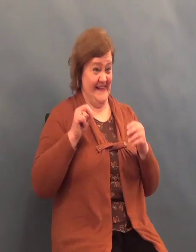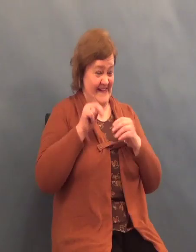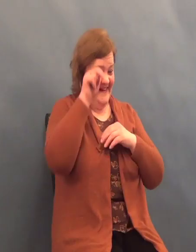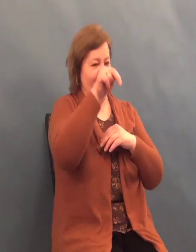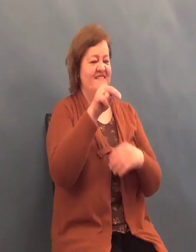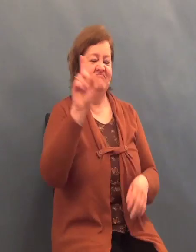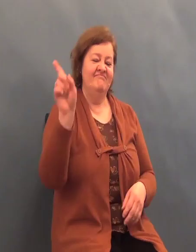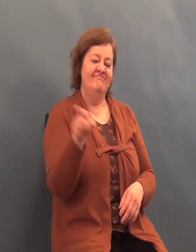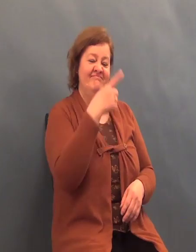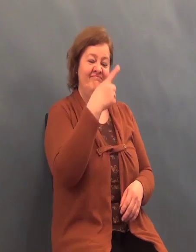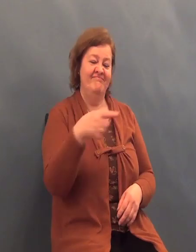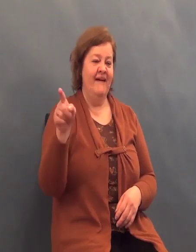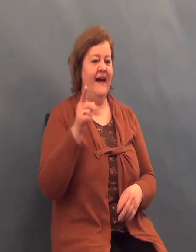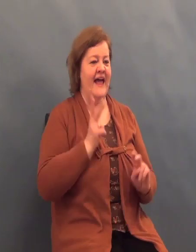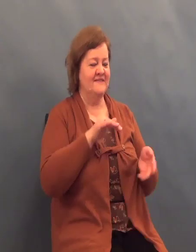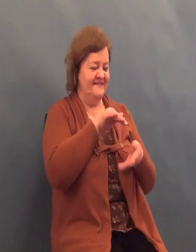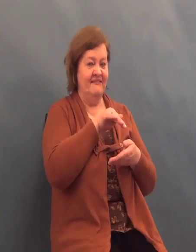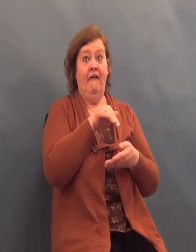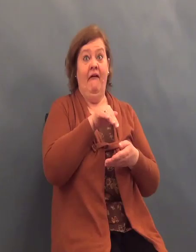Mała kaczka buja się na huśtawce, ale nagle przestraszona patrzy - kot!